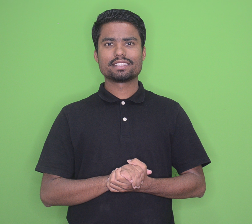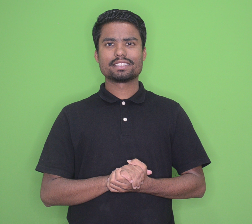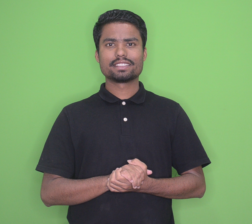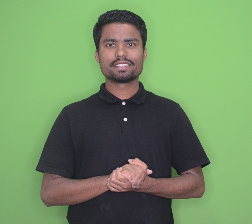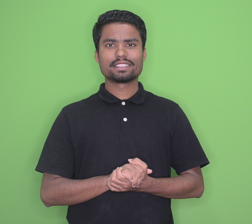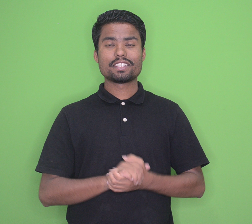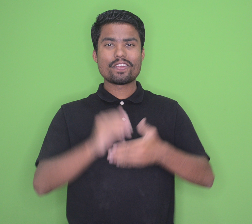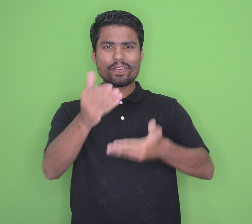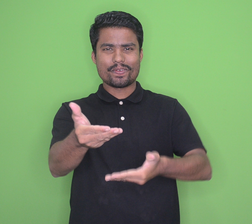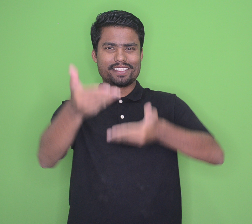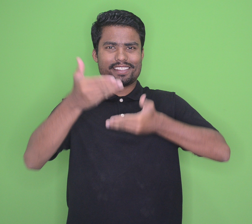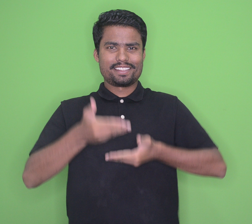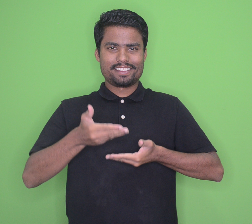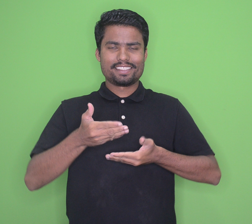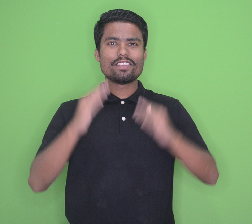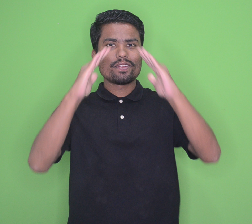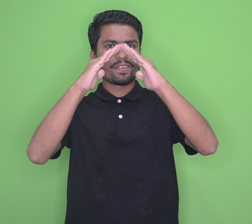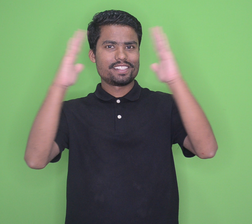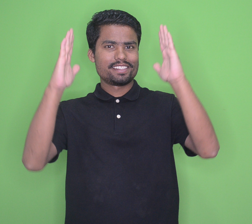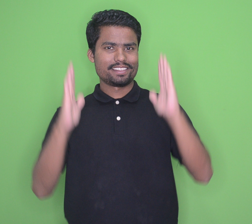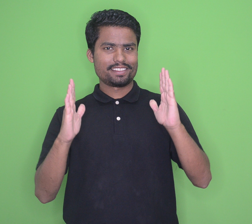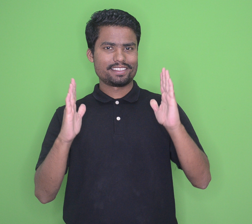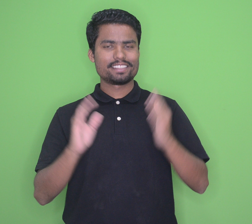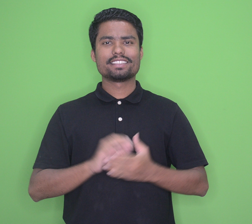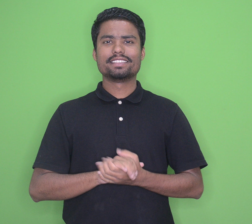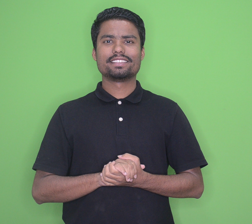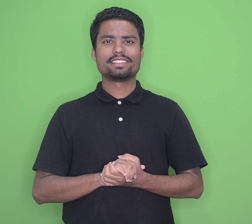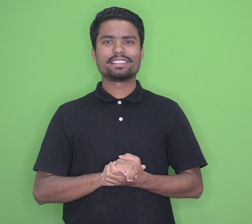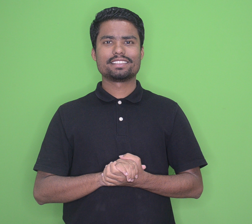welcome home